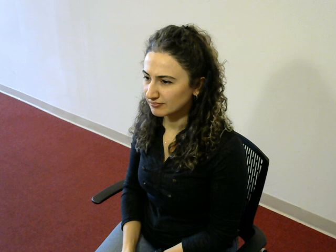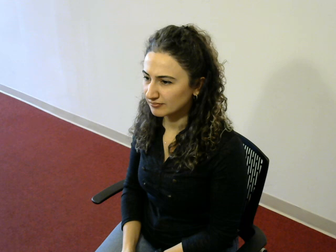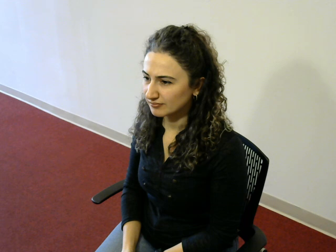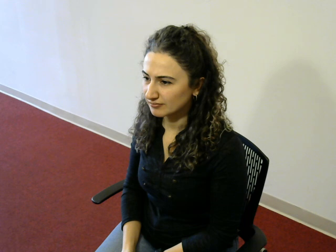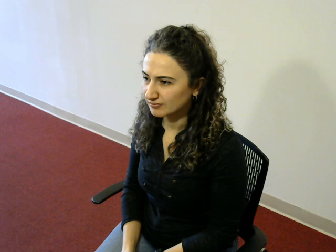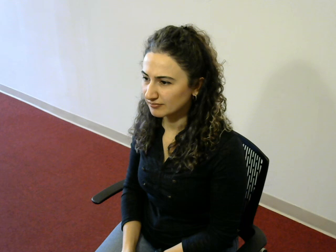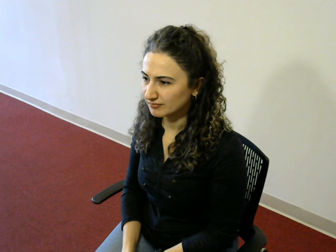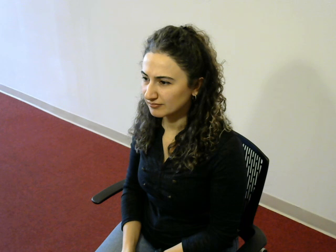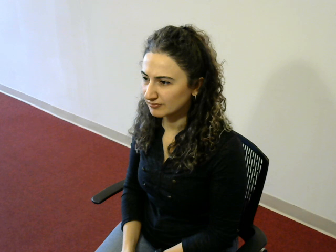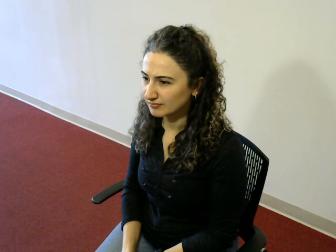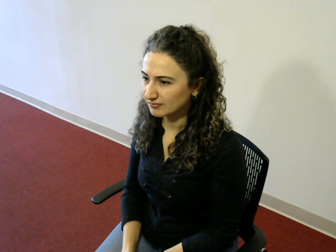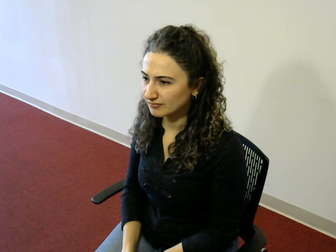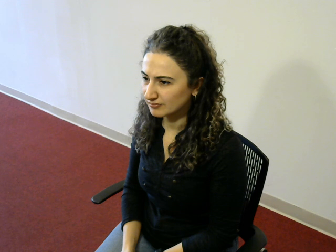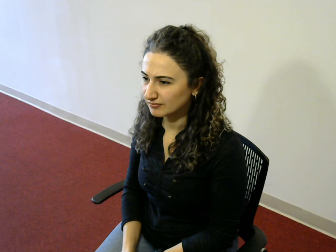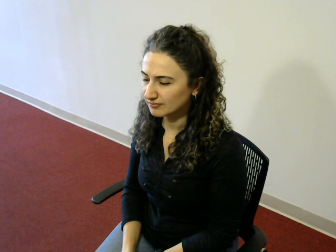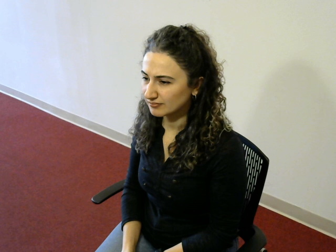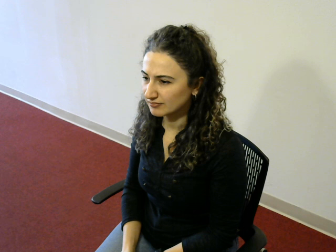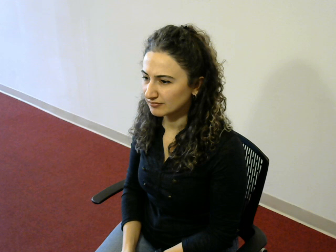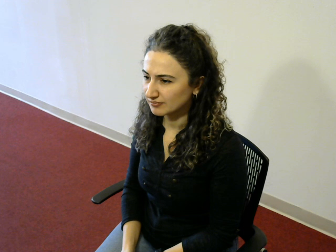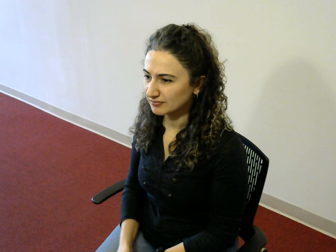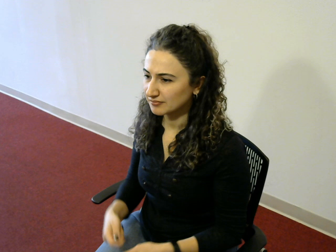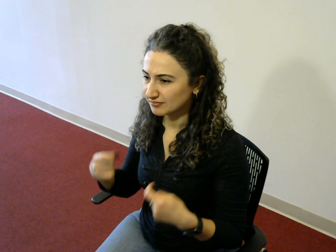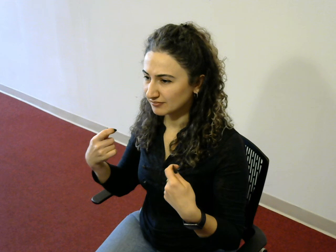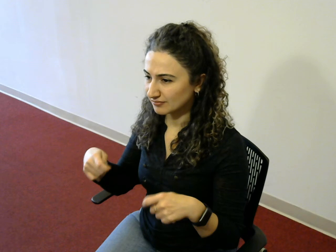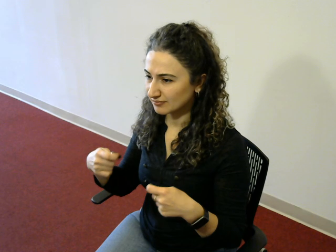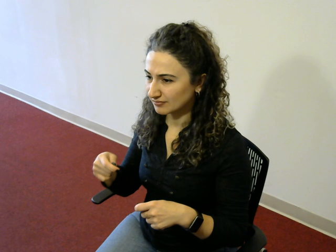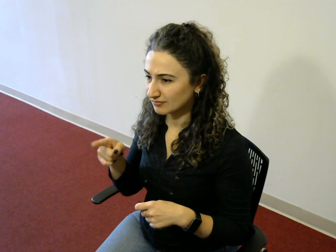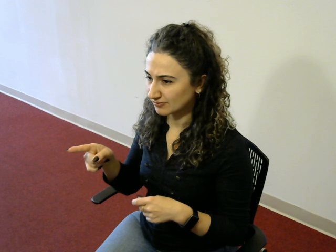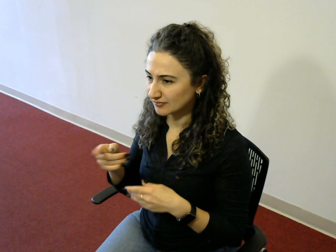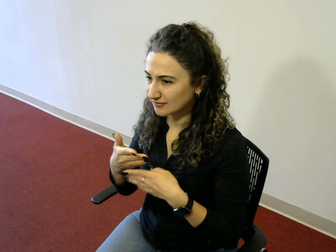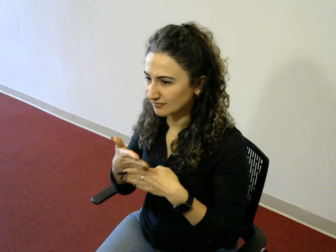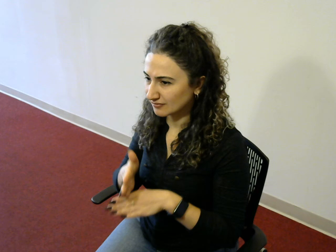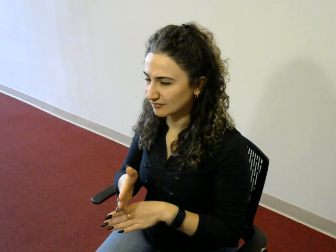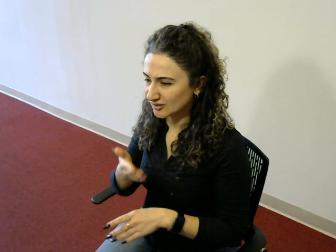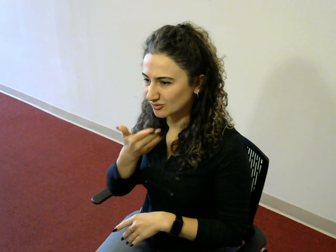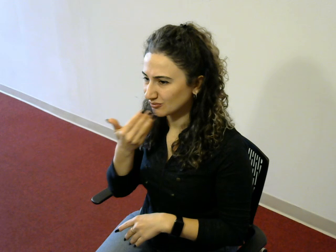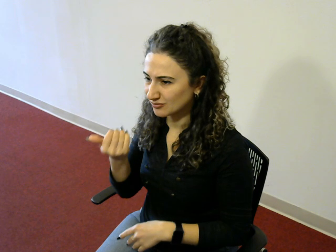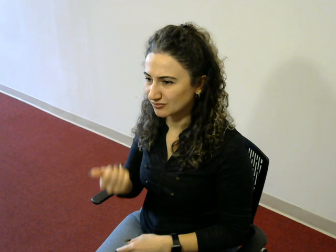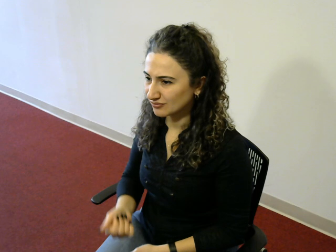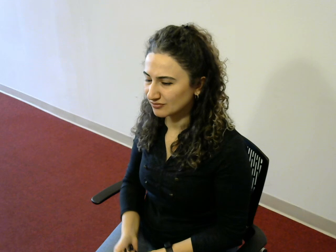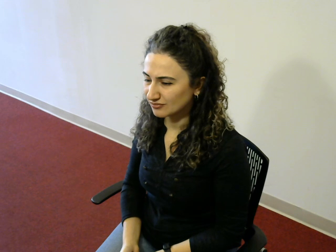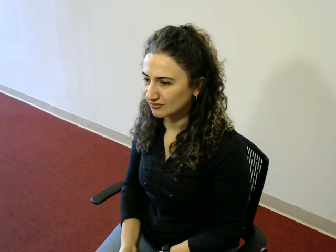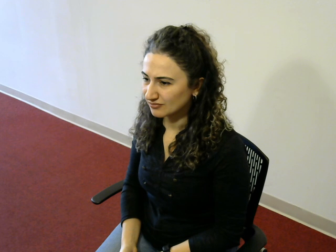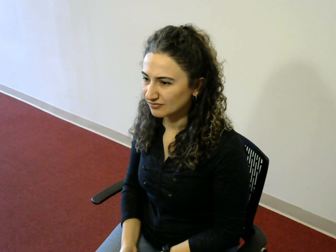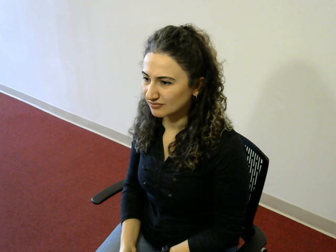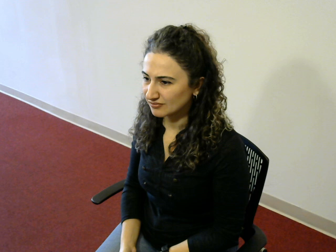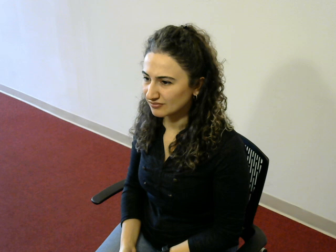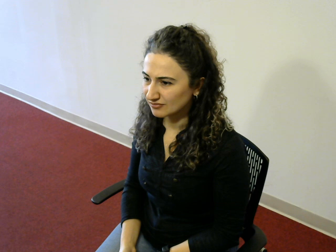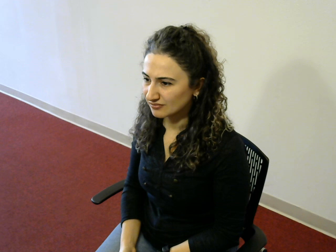Satıcının xırdası yox idi